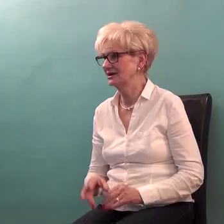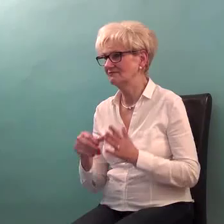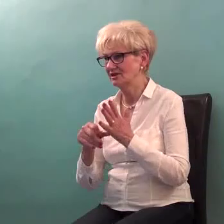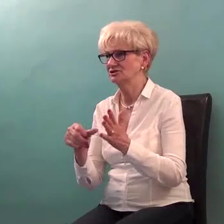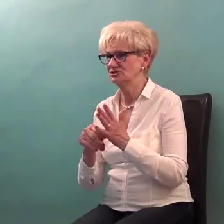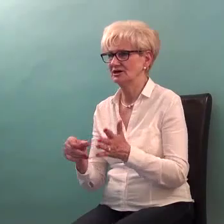Wycieczka.